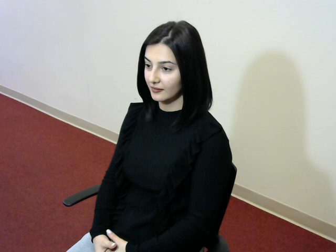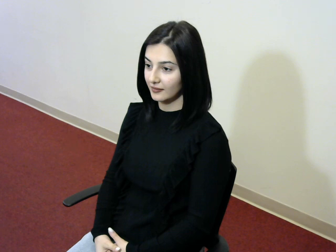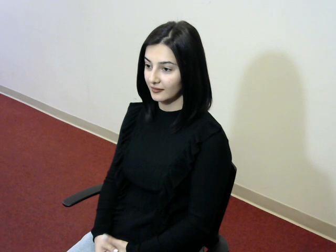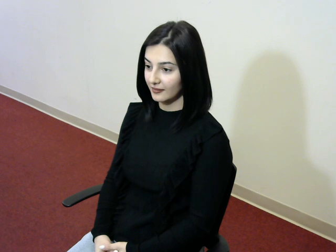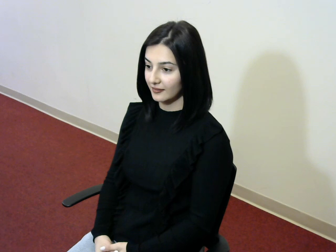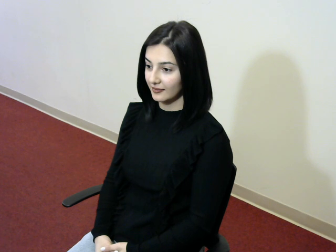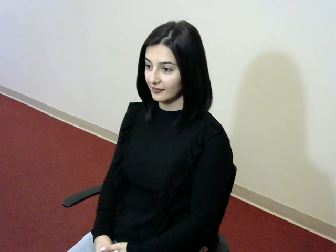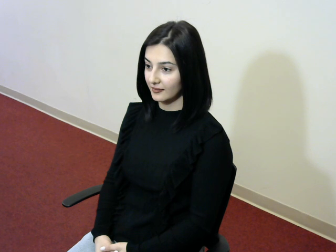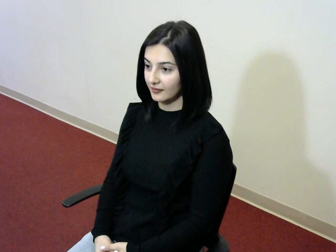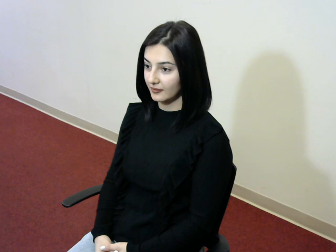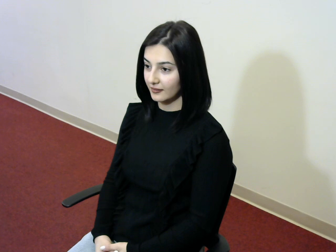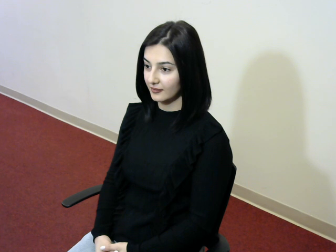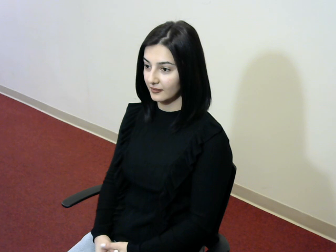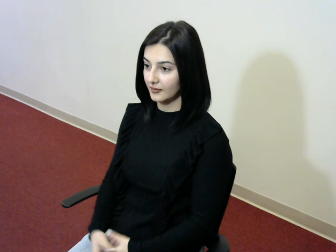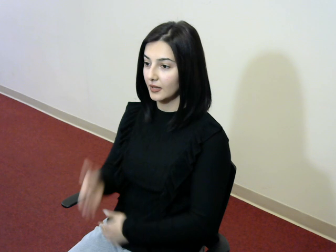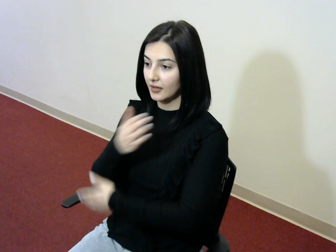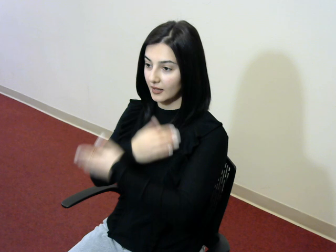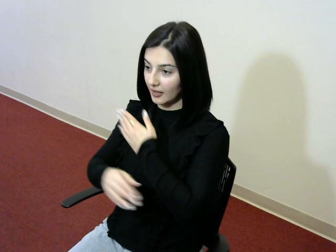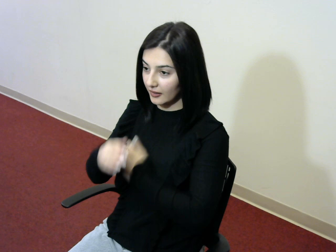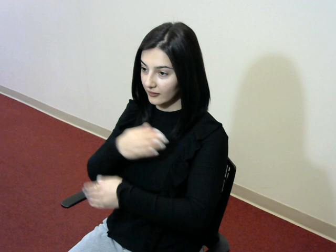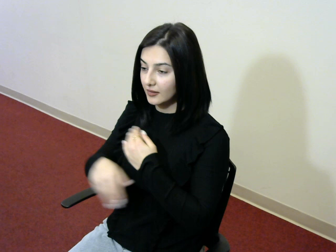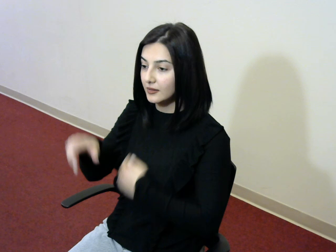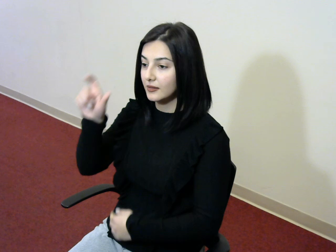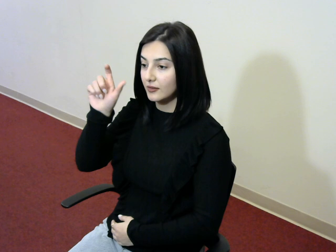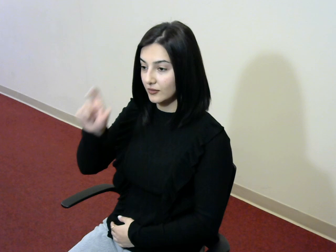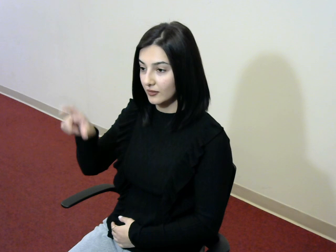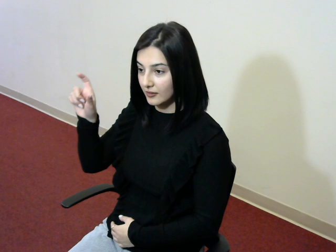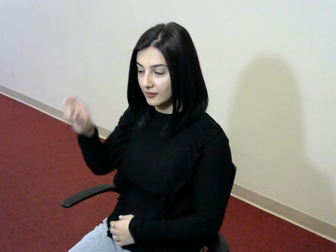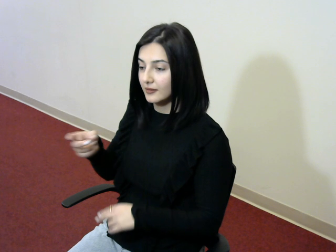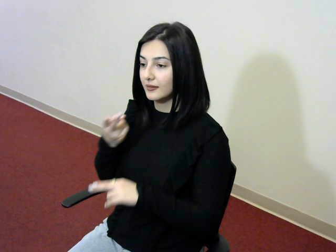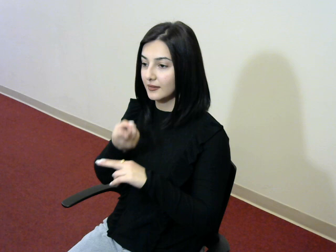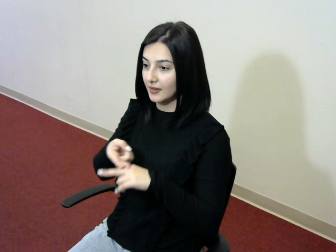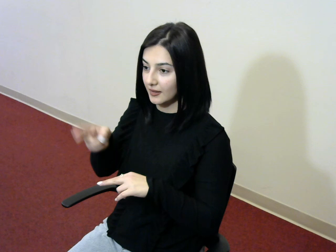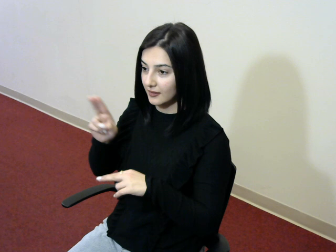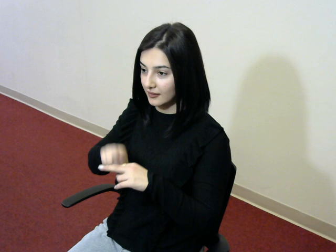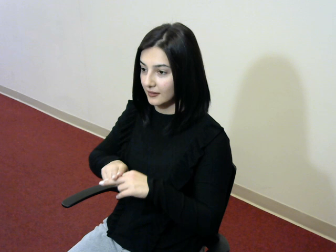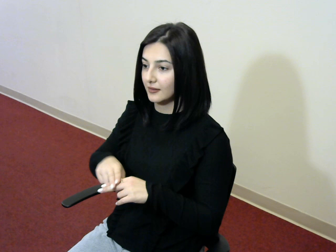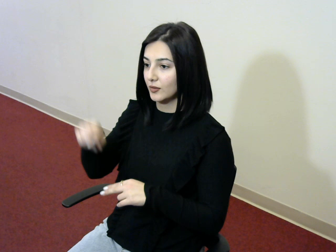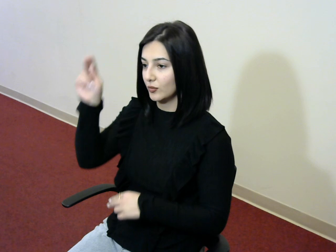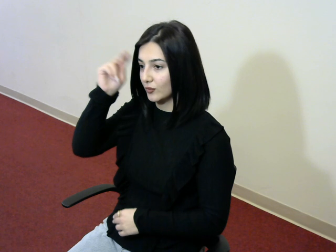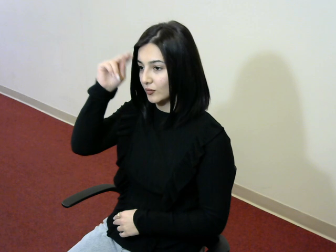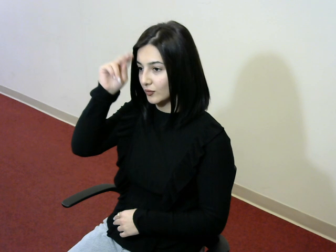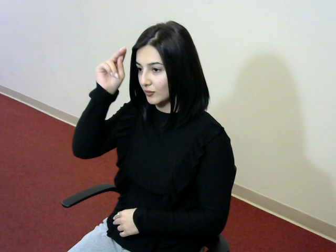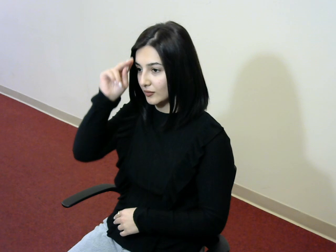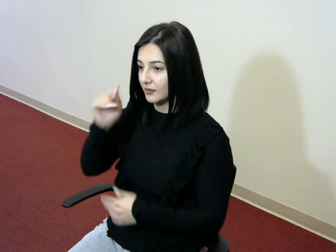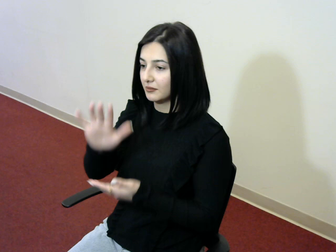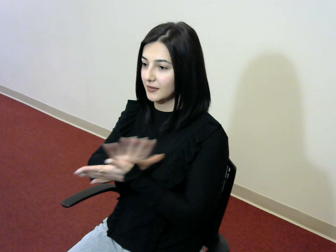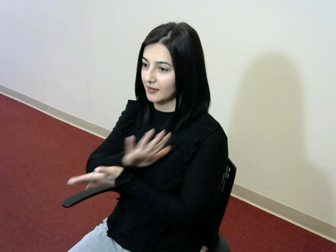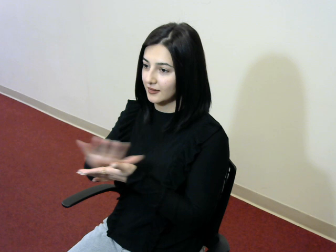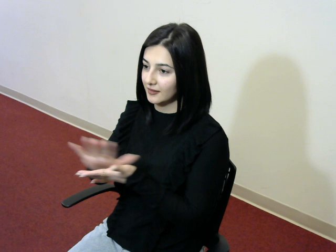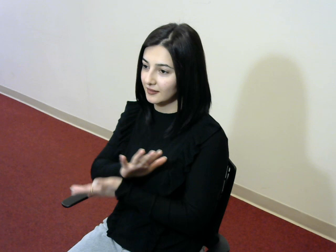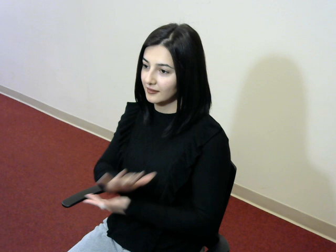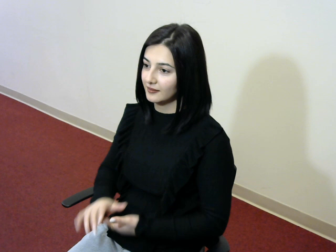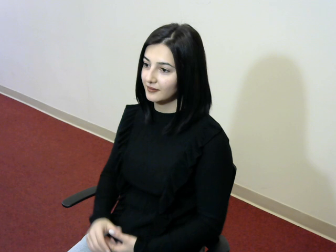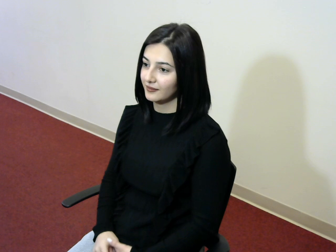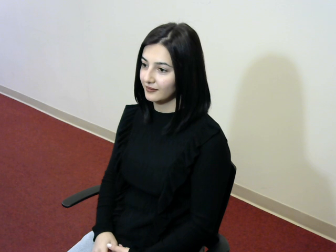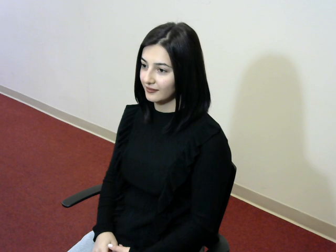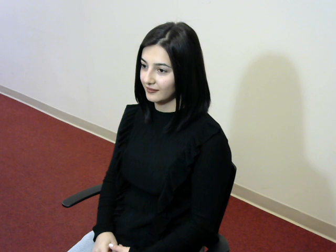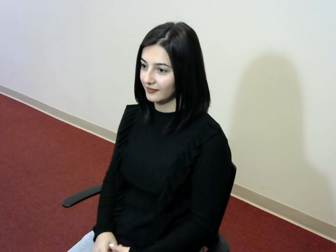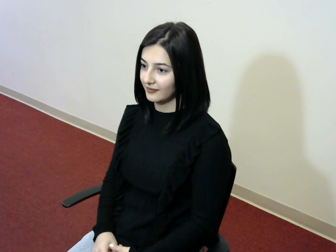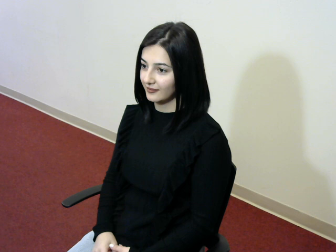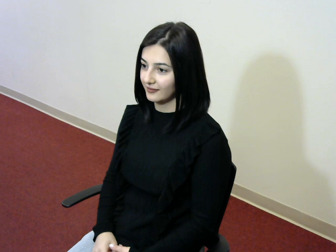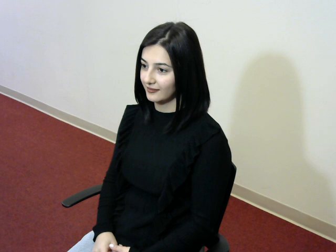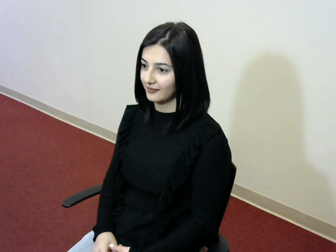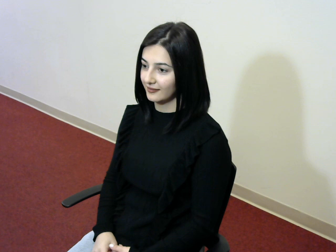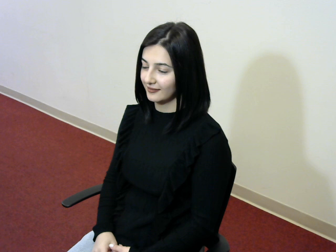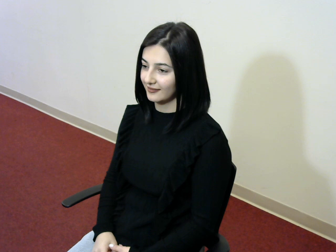Əlilliyi olan şəxslərə təhsil pulsuzdur